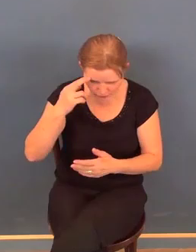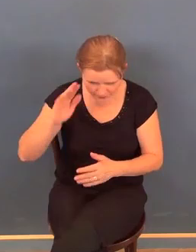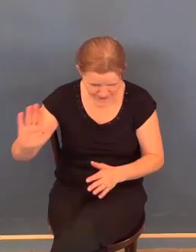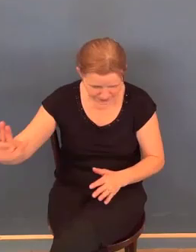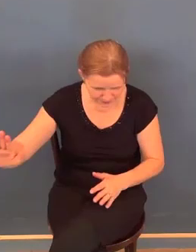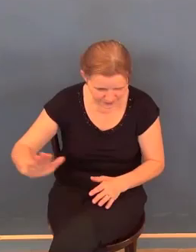Już rozumiem.